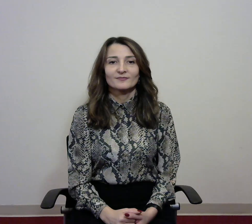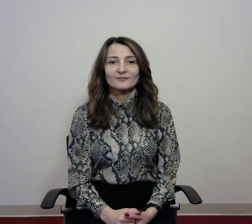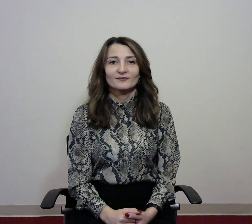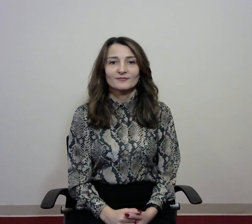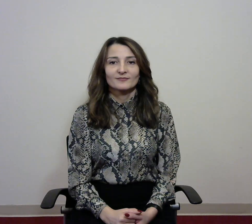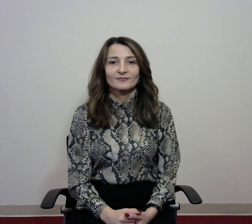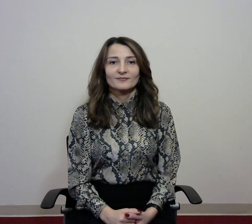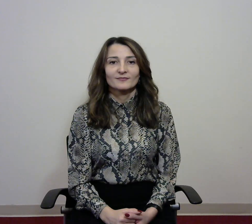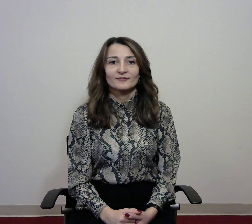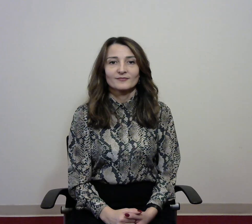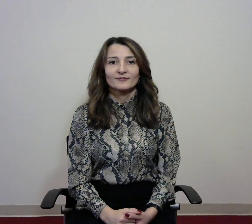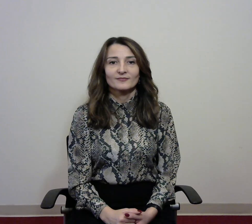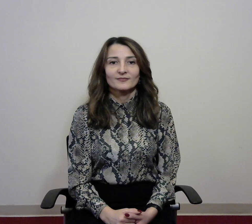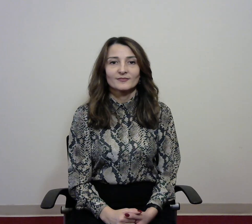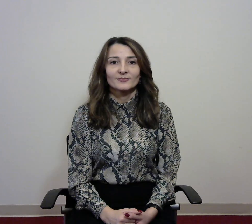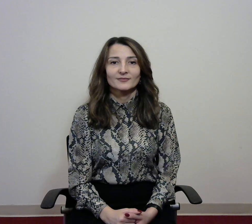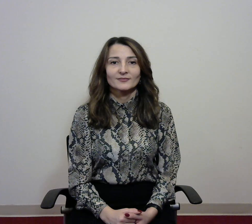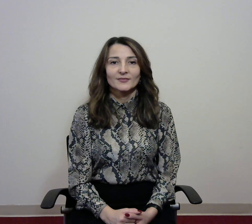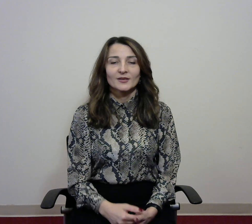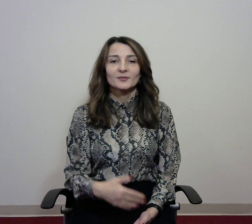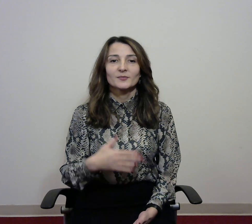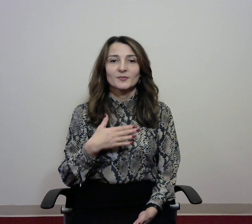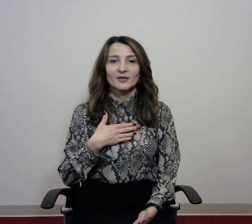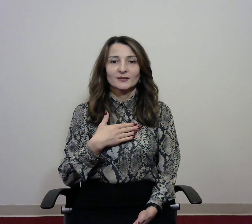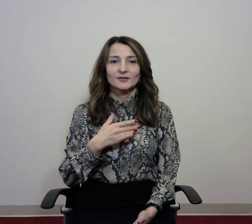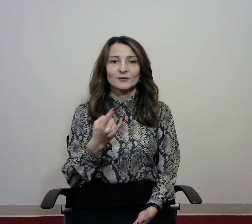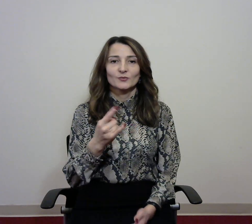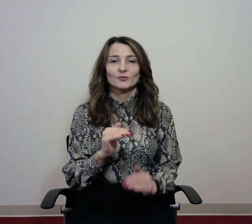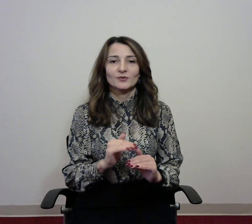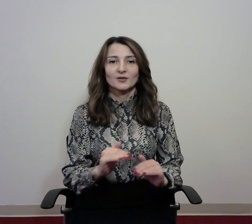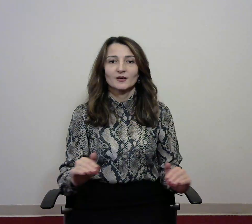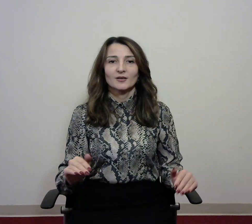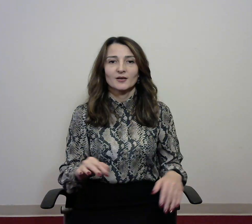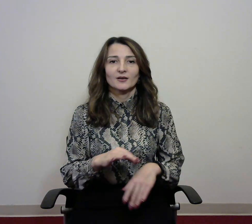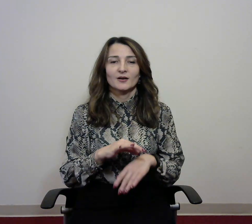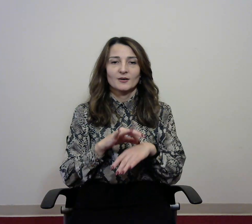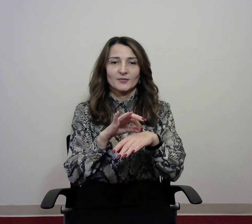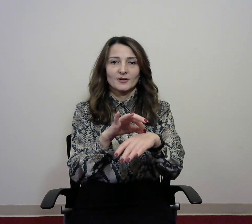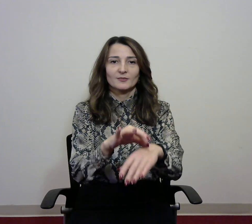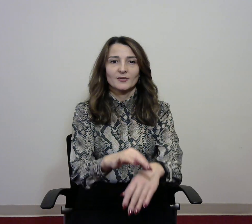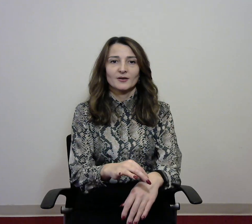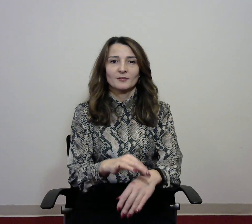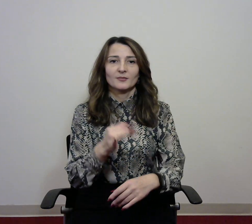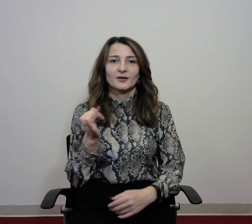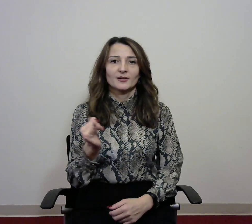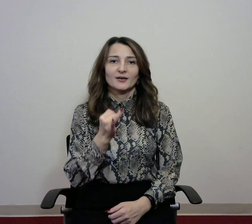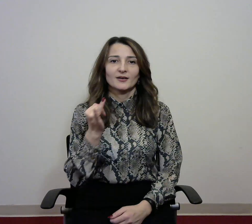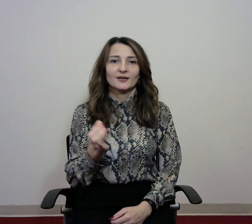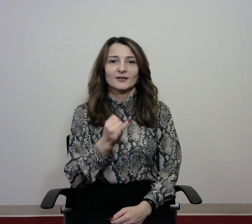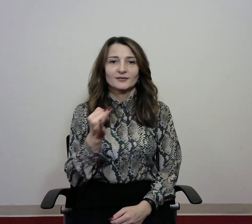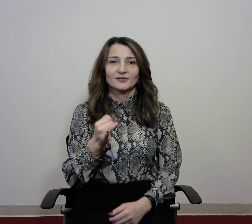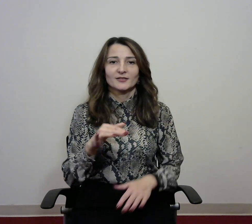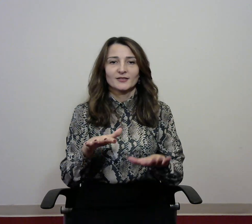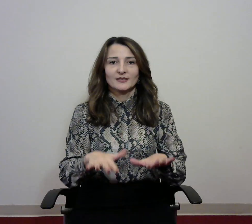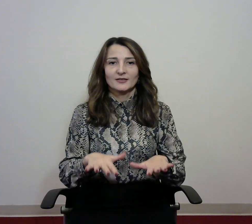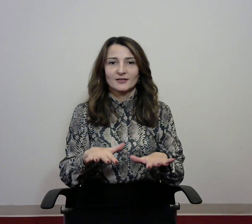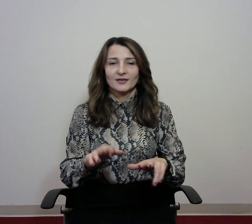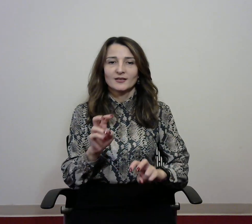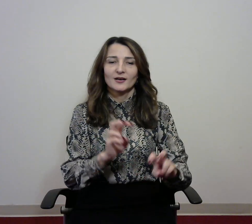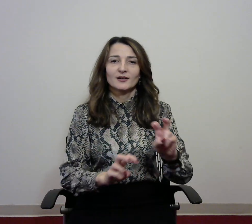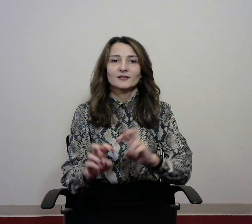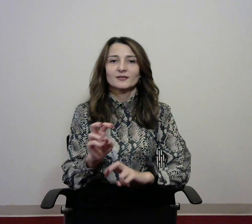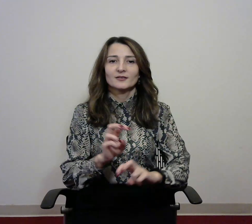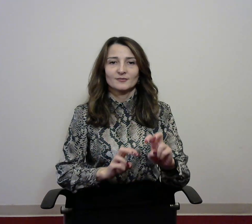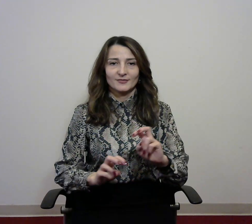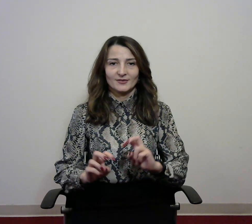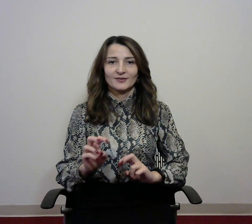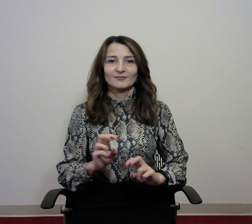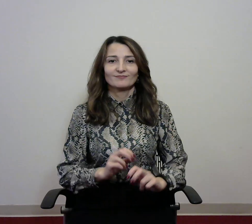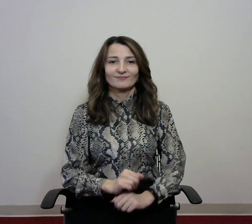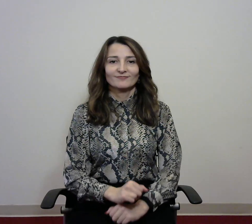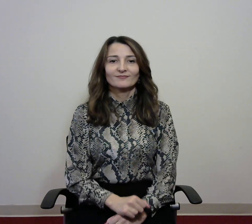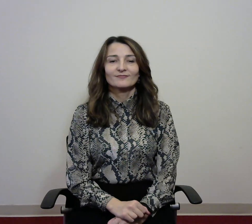Mən uşaqlarımı aparmağa maraqlı yer axtarıram